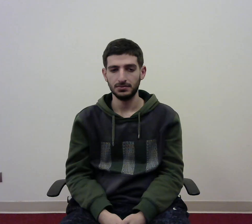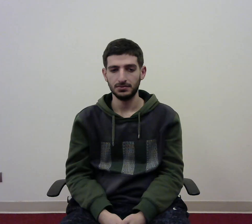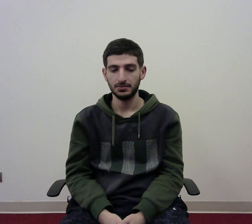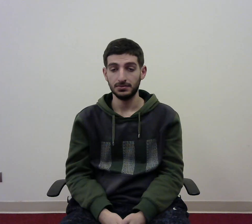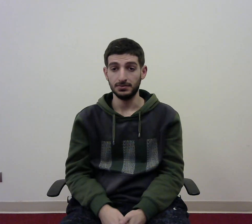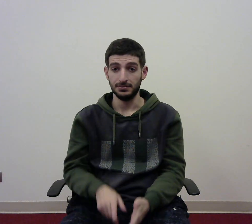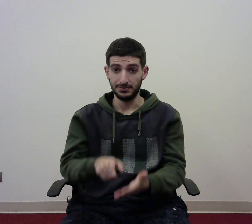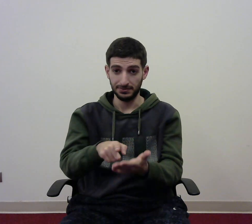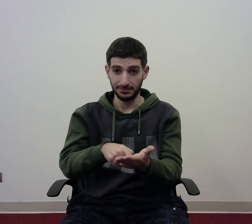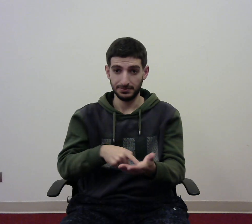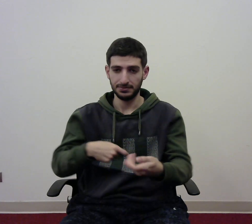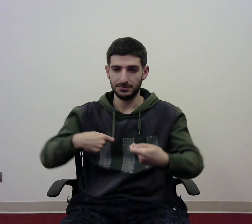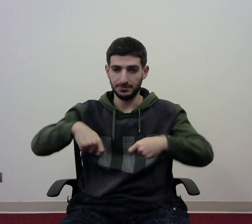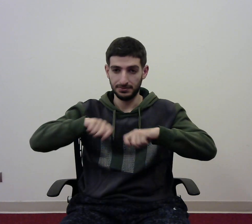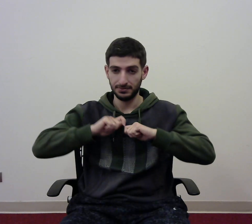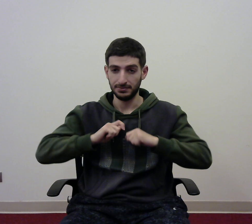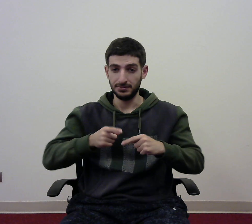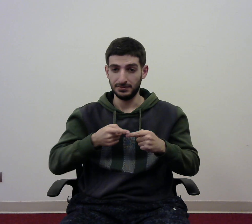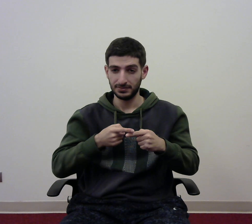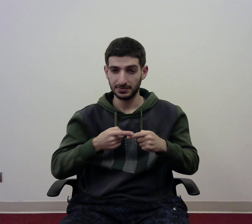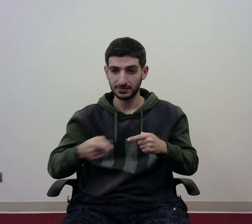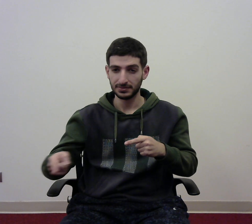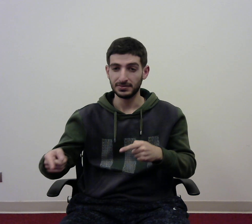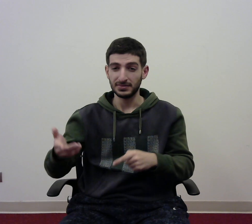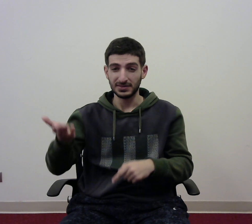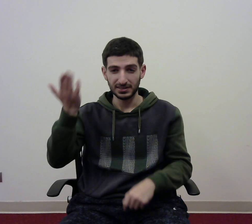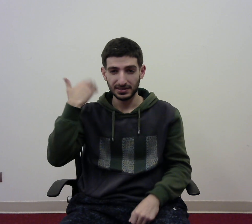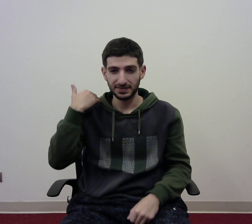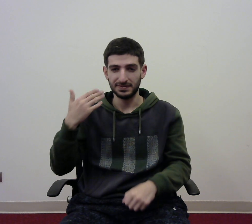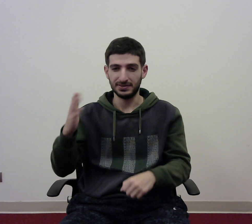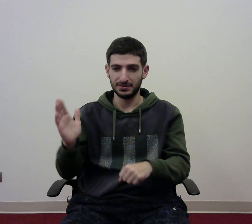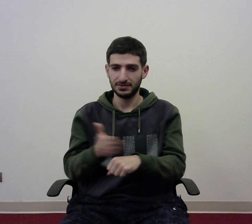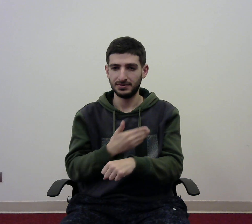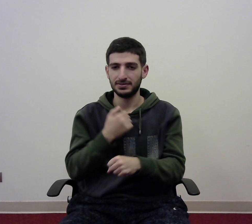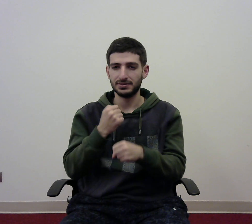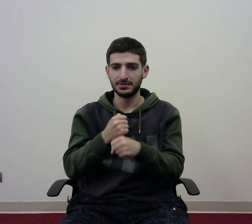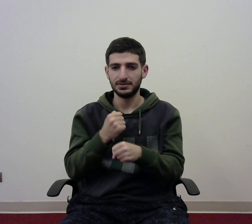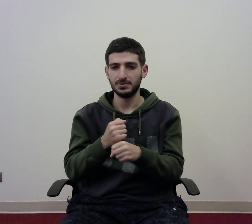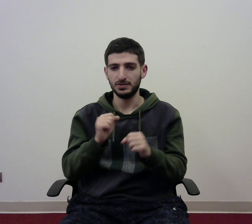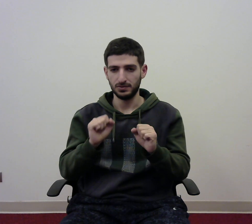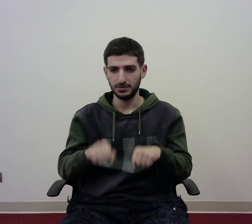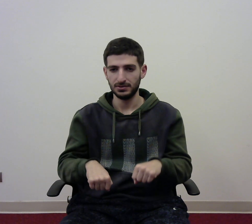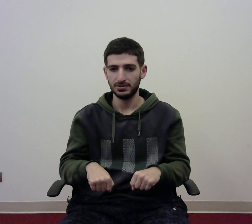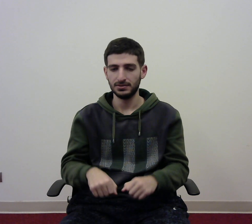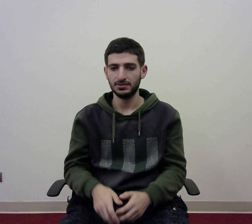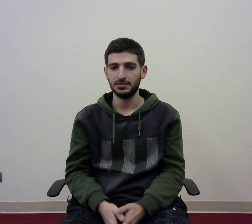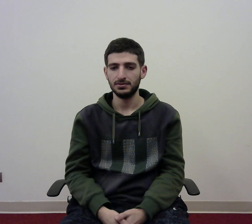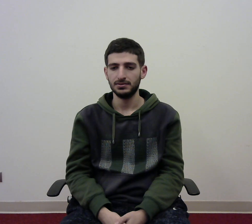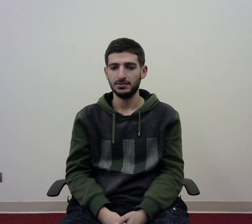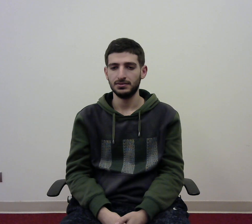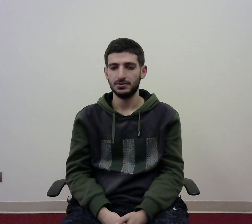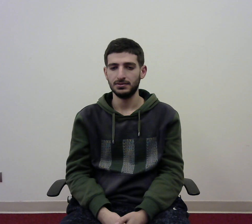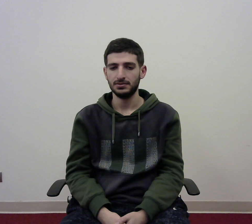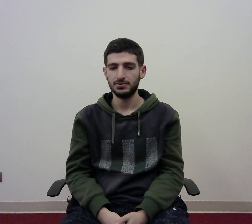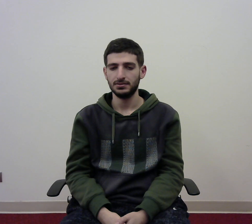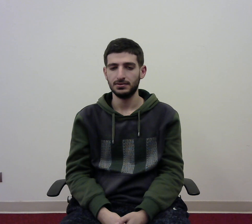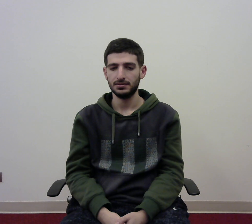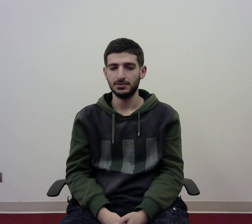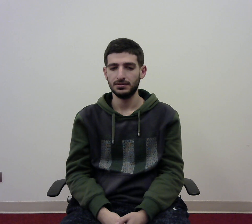Etibarnaməni müddətindən əvvəl ləğv etdirmək olarmı?